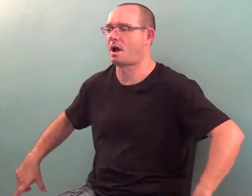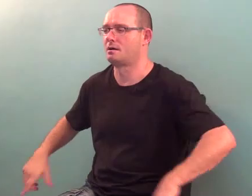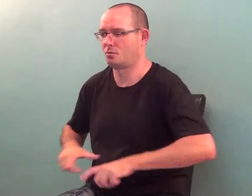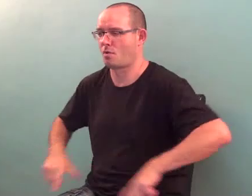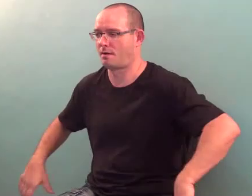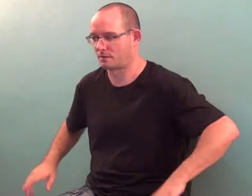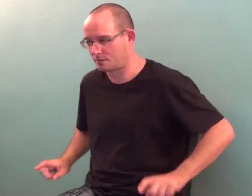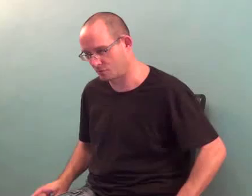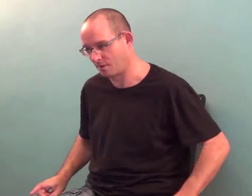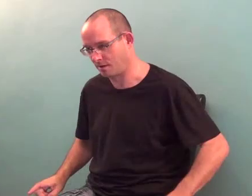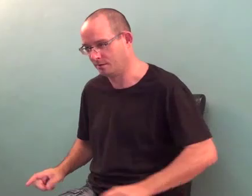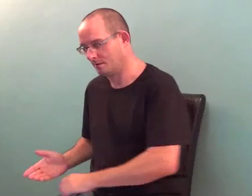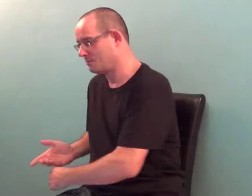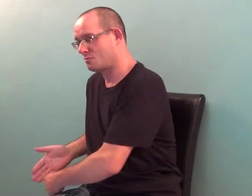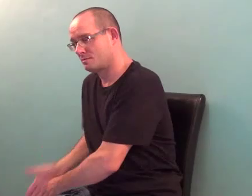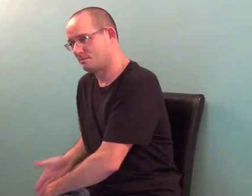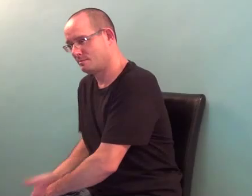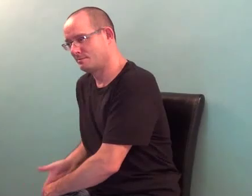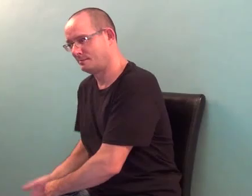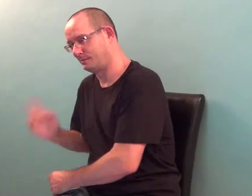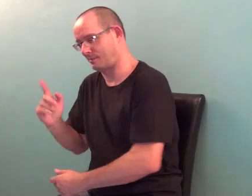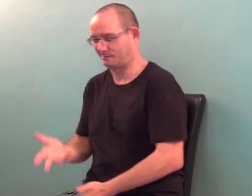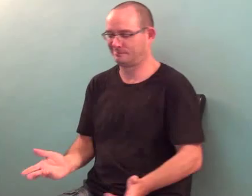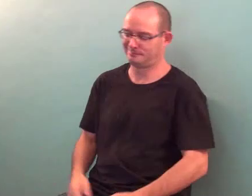Zakaz piłowania ławki.